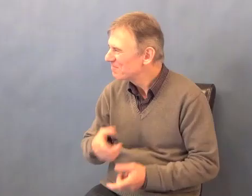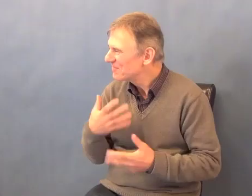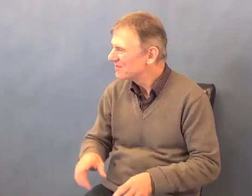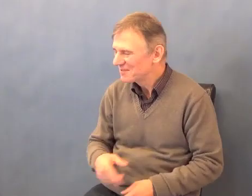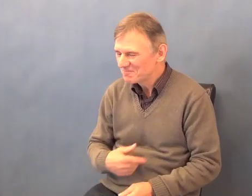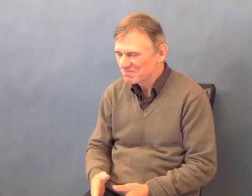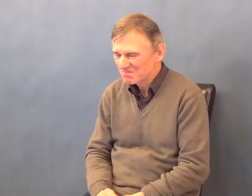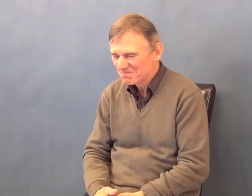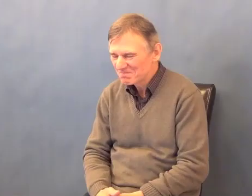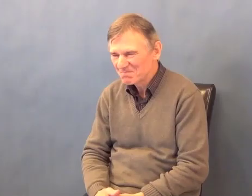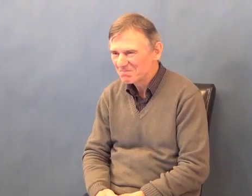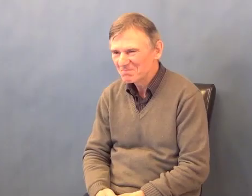Eh, to jest dla mnie za trudne, nie znam tego.